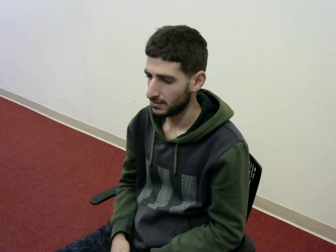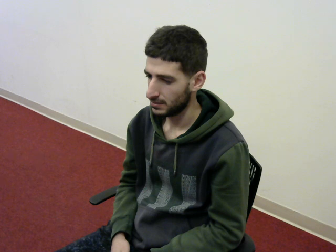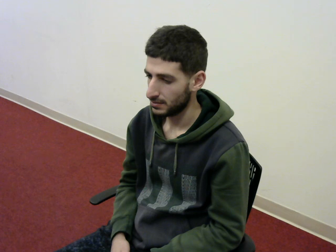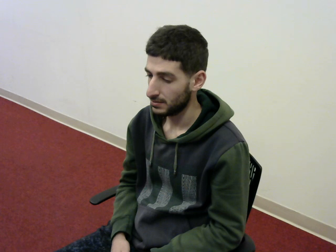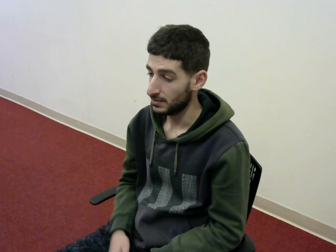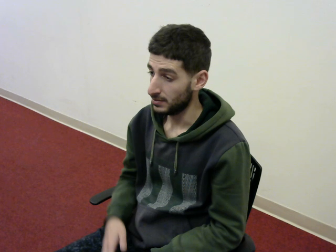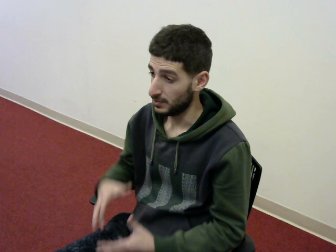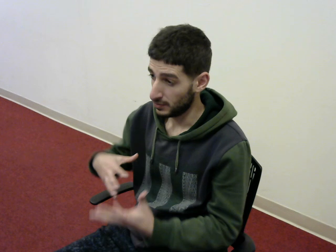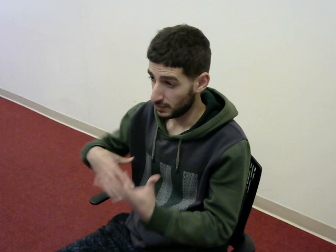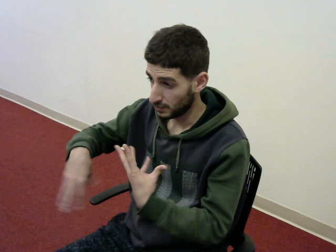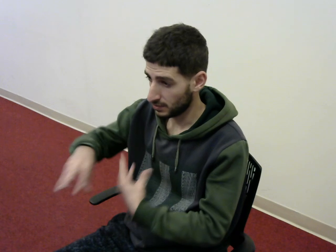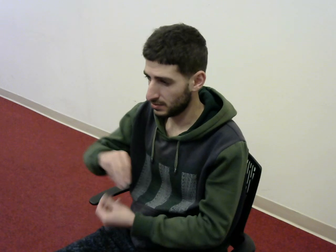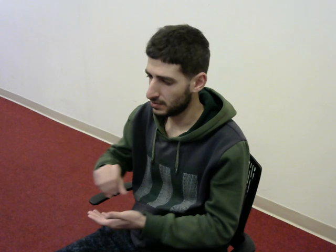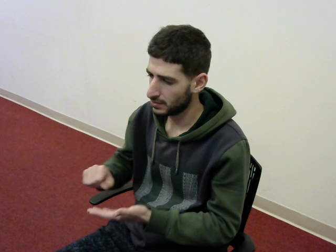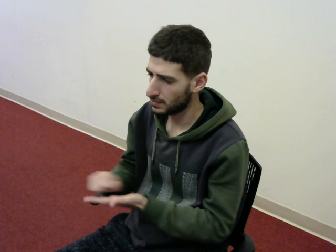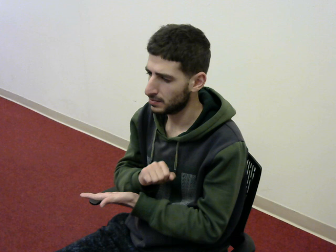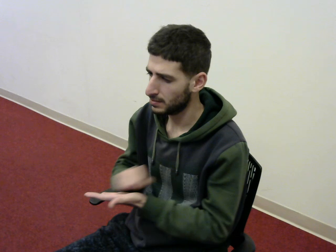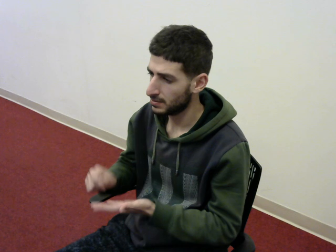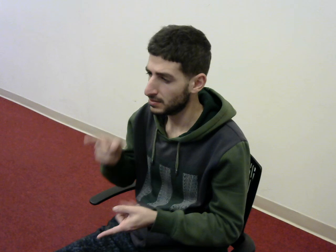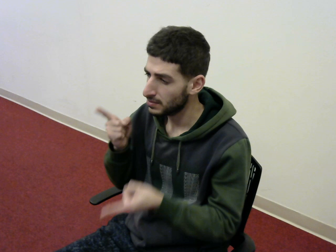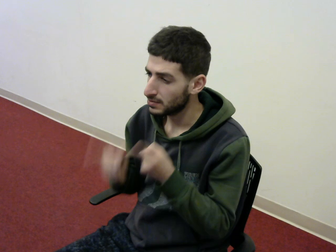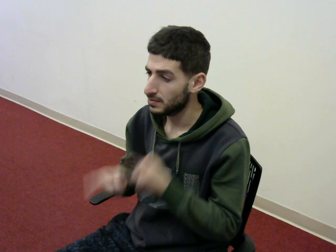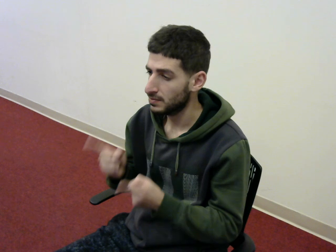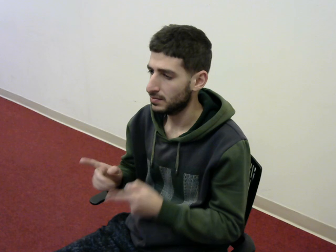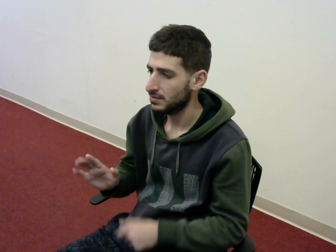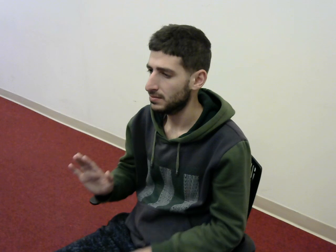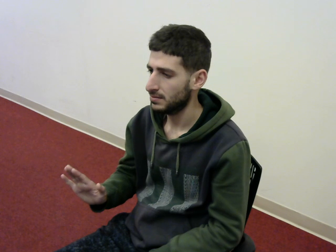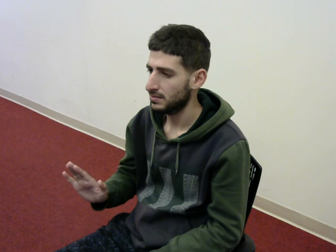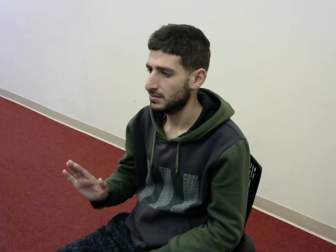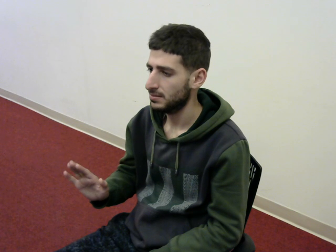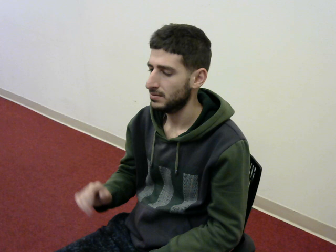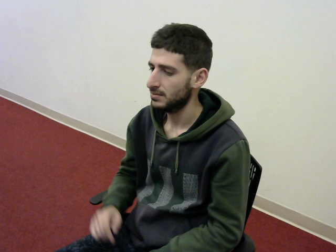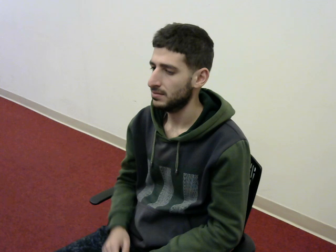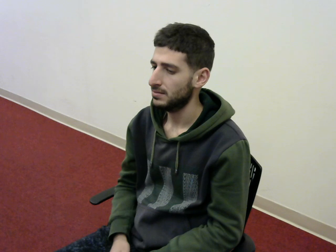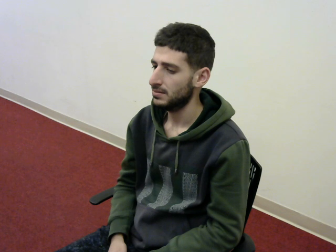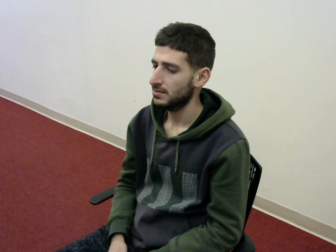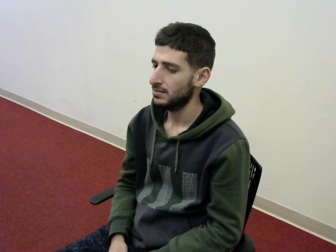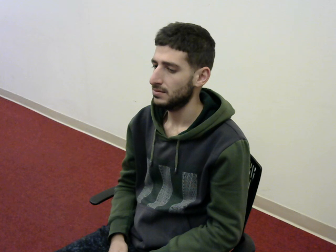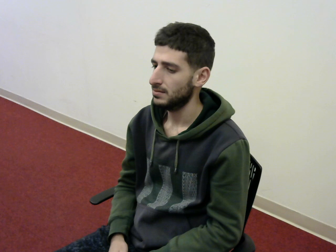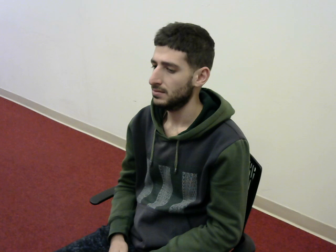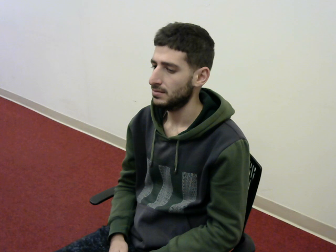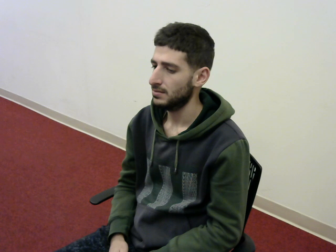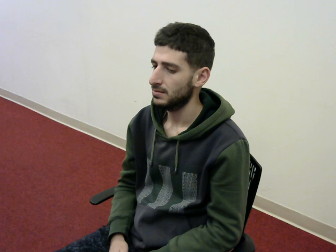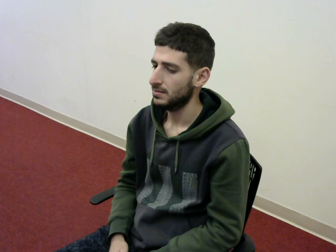Bütün sənədlərin əsli olmalıdır